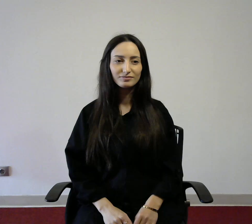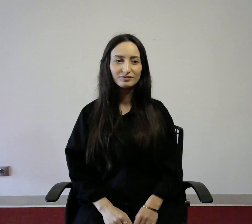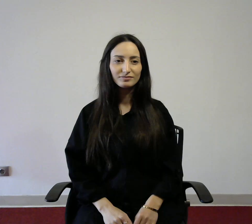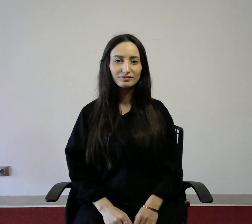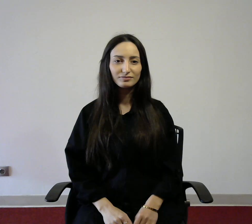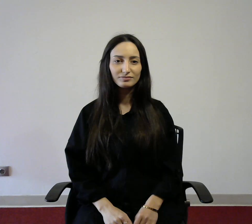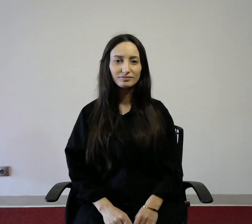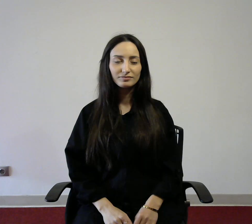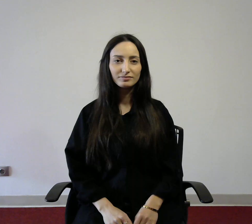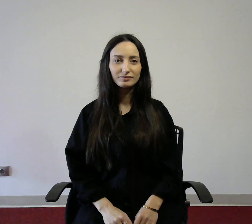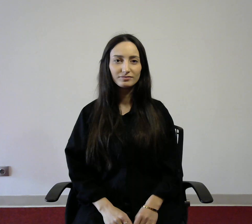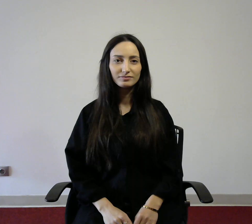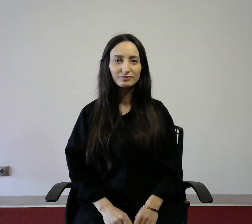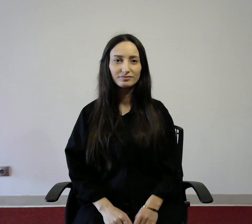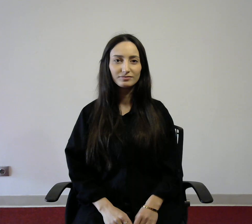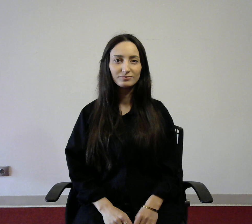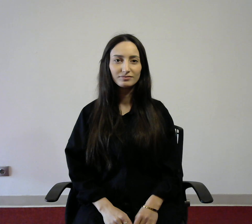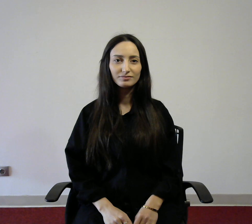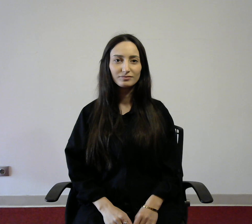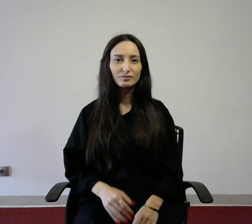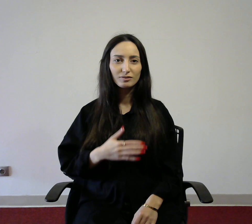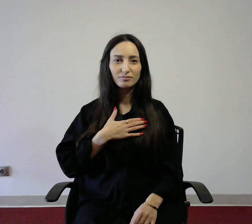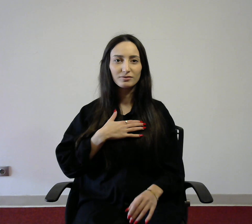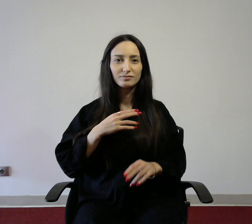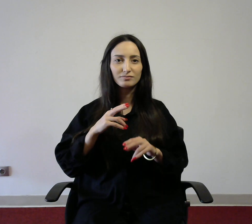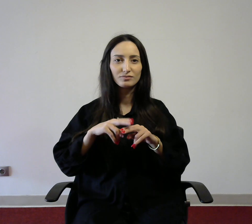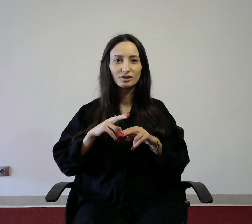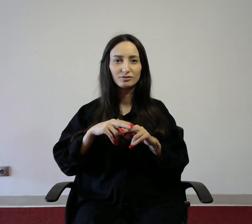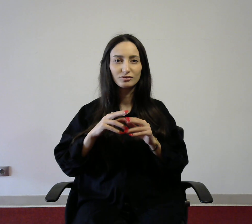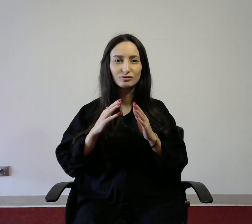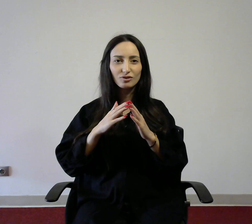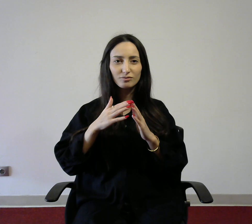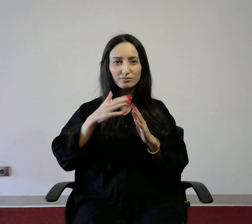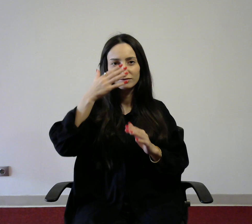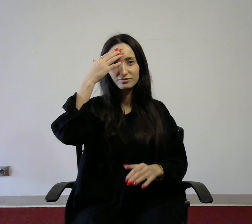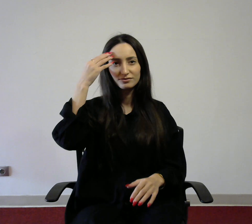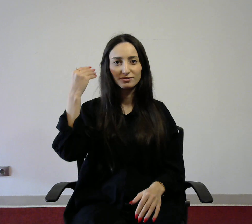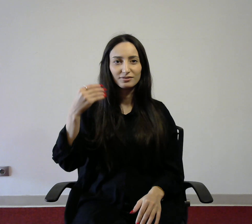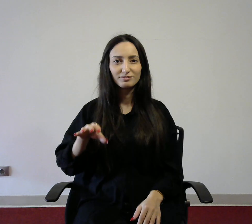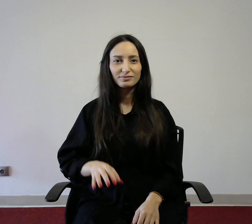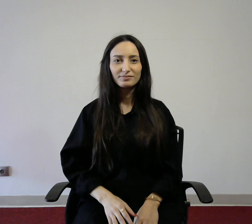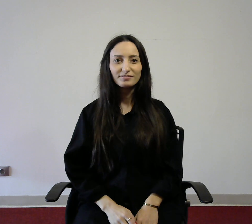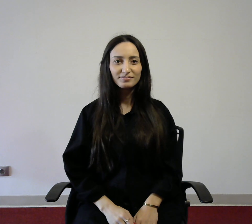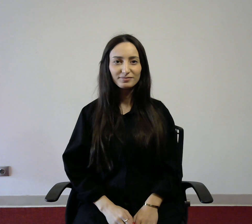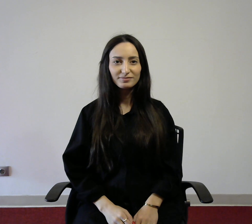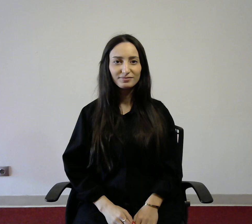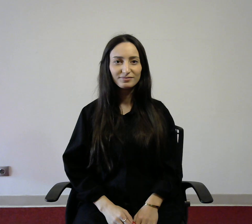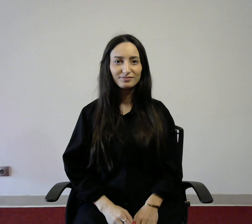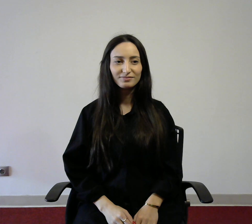Mən şəxsiyyət vəsiqəsini evdə unutmuşam